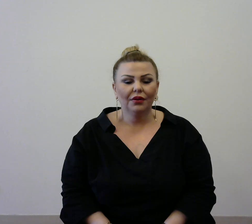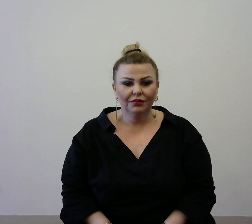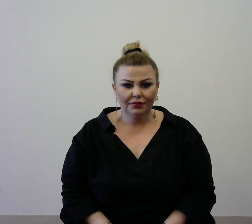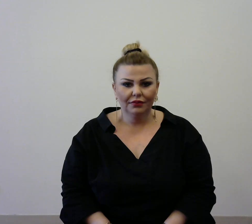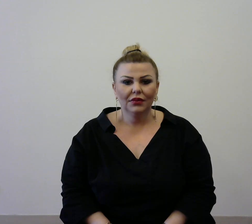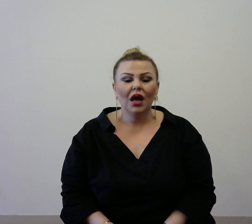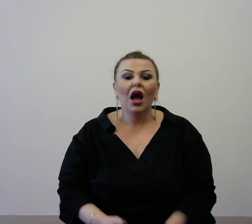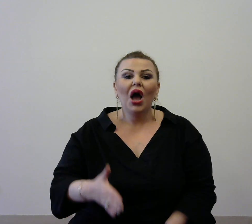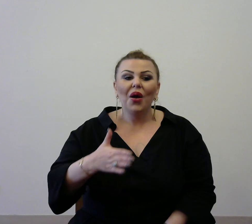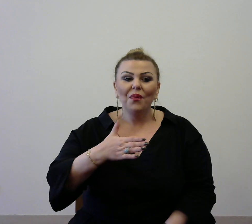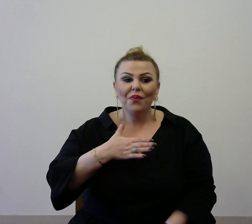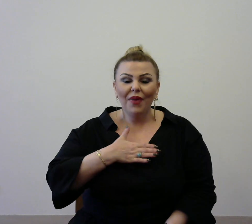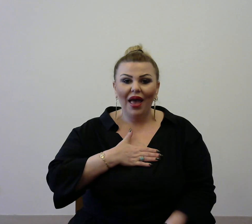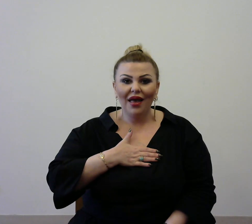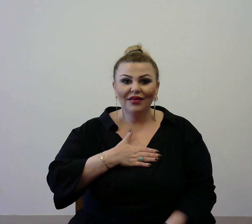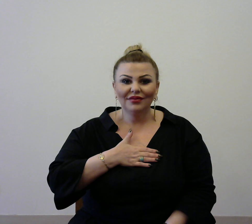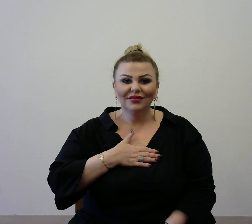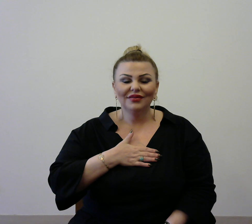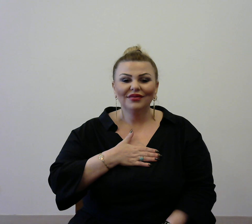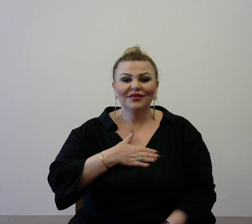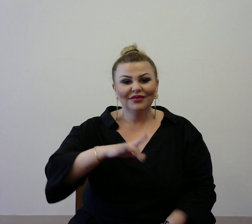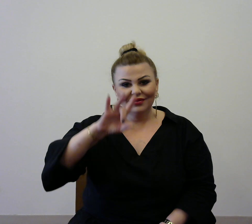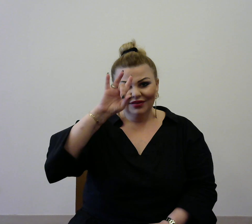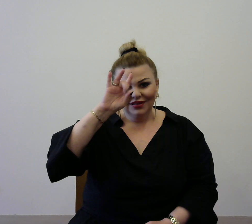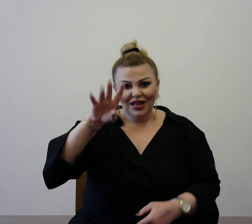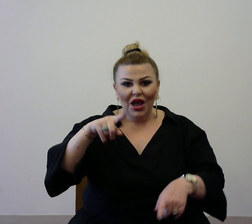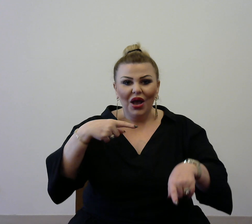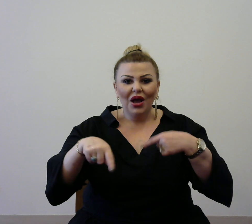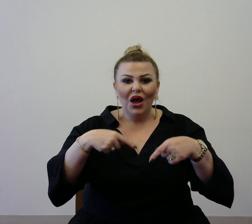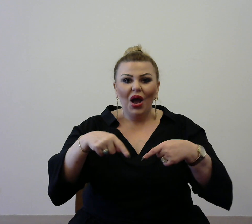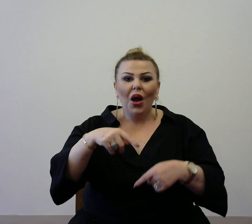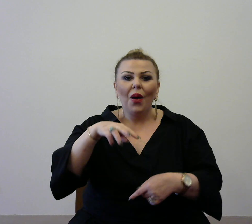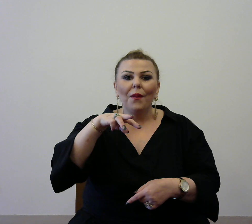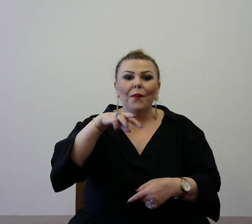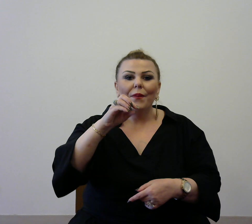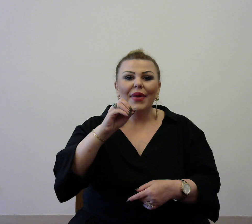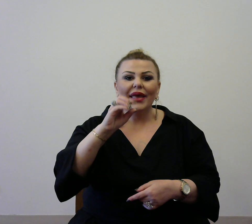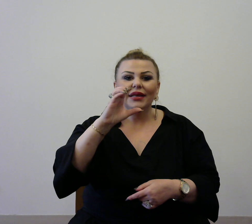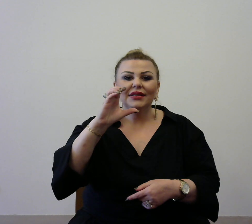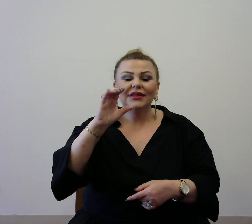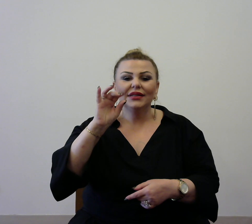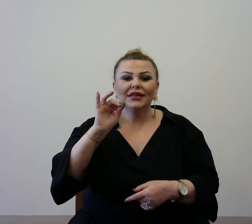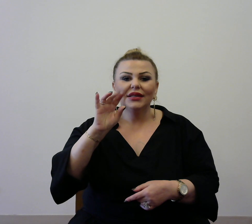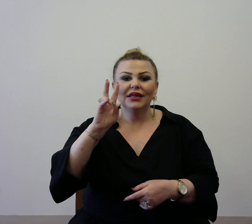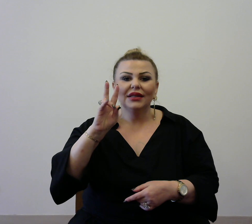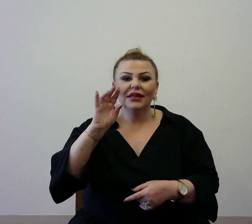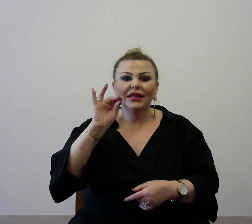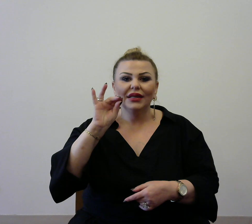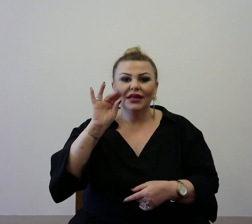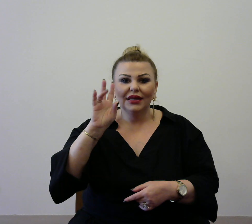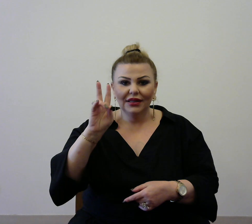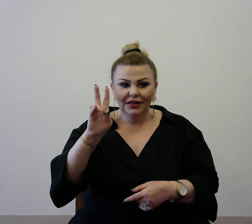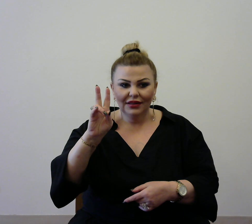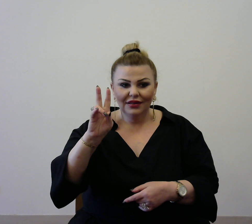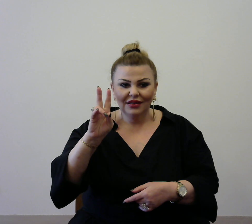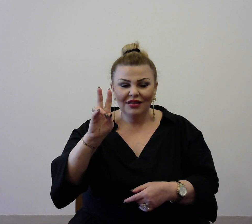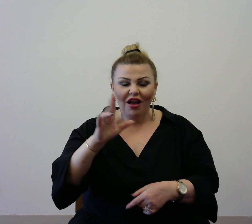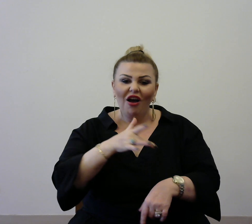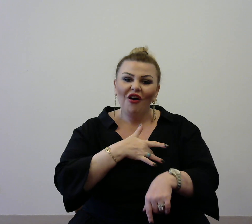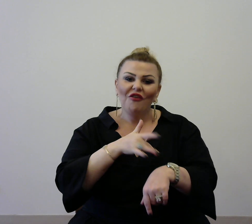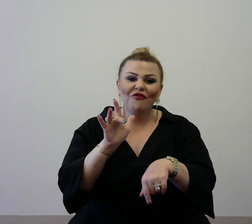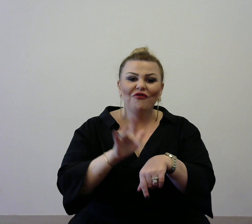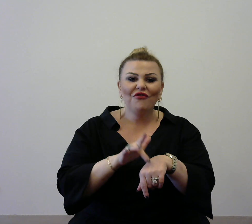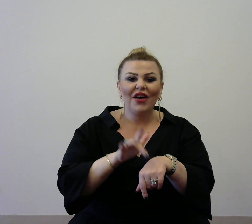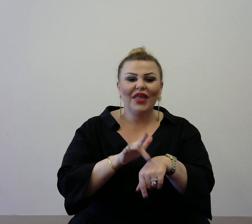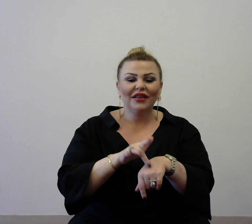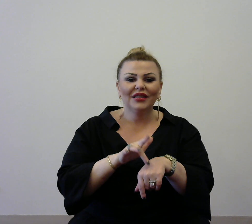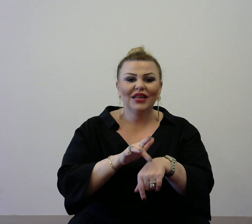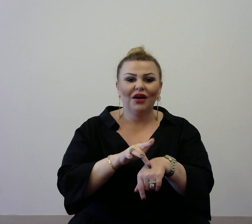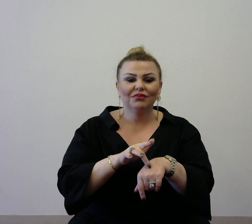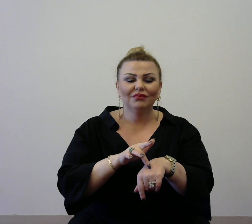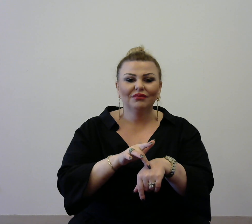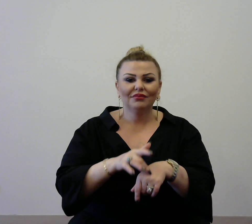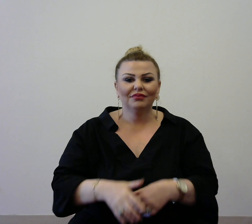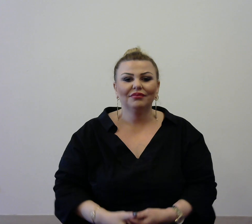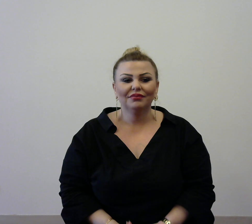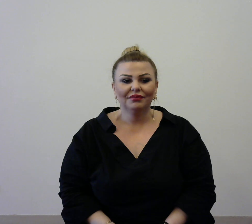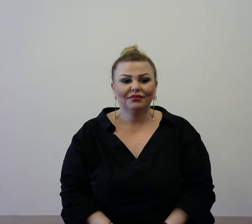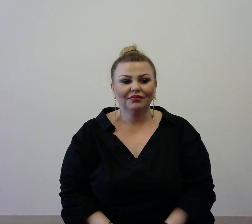Mən Messinin fanatıyam